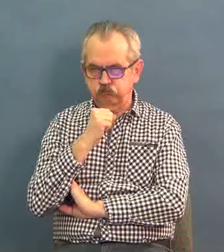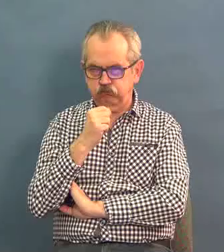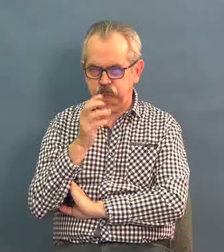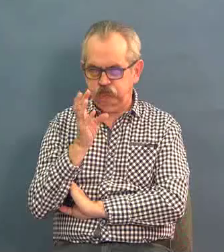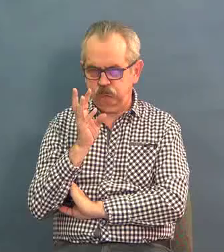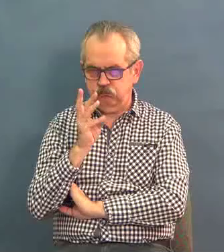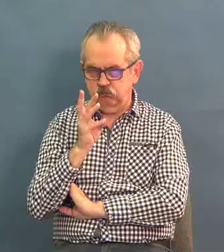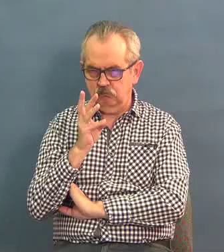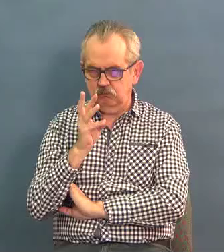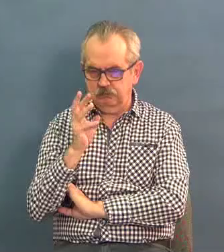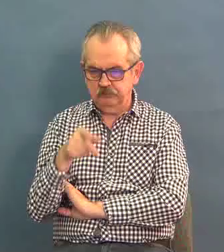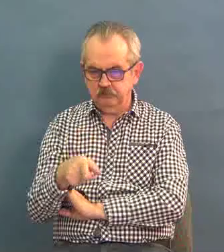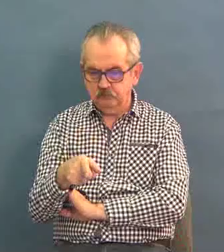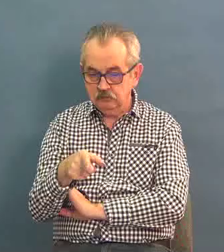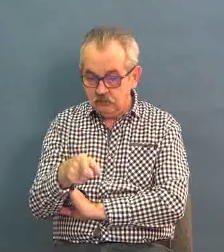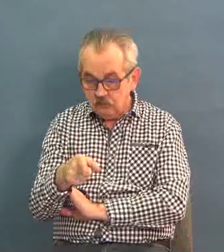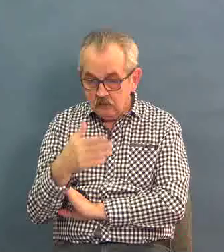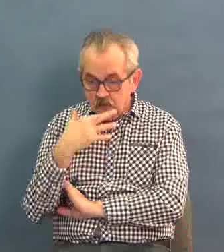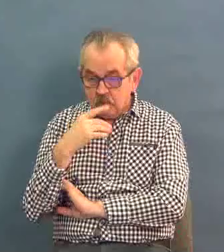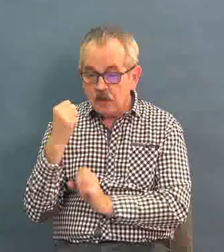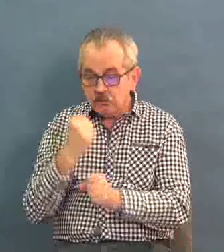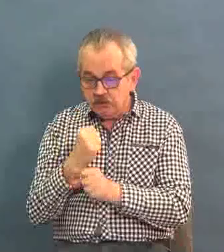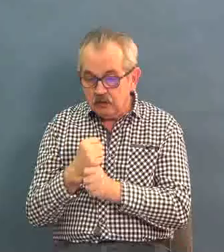We wtorek mówiłeś, że pracujesz.